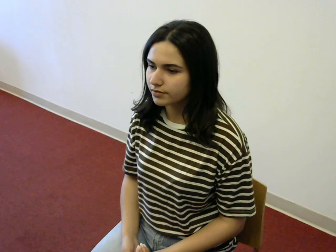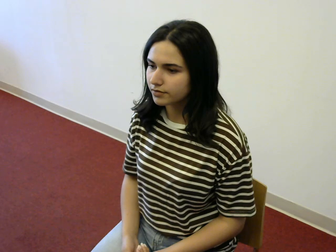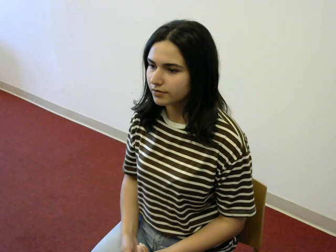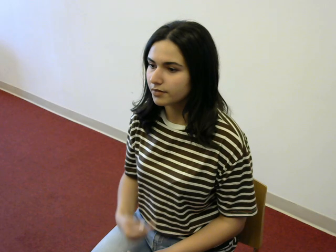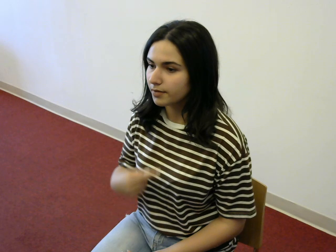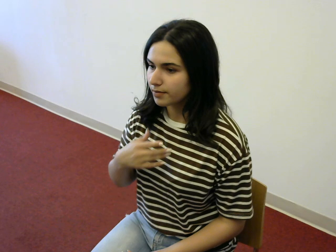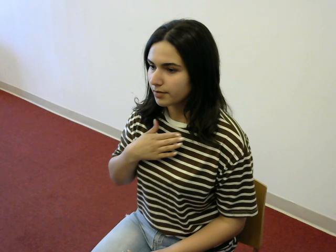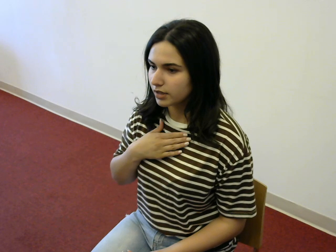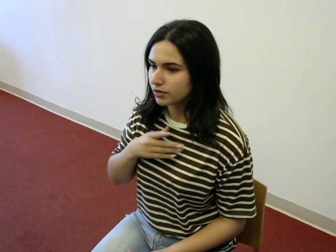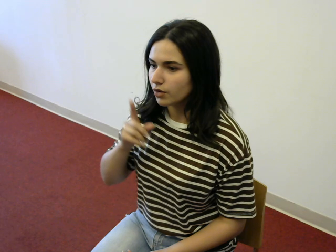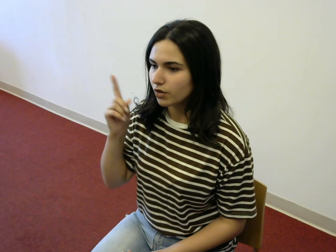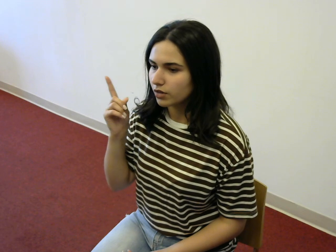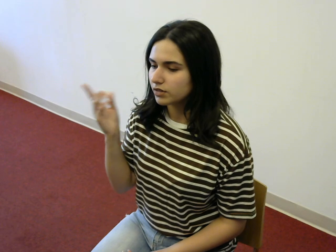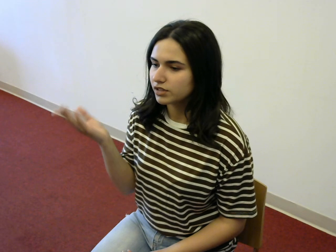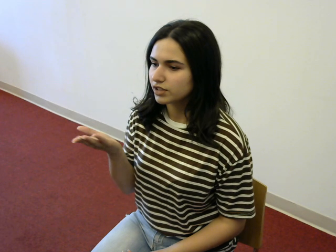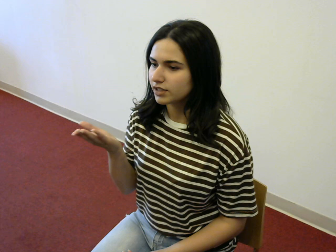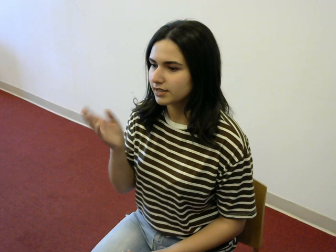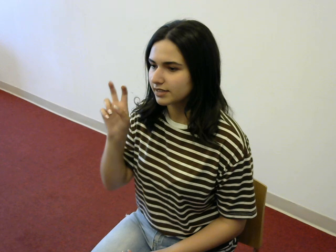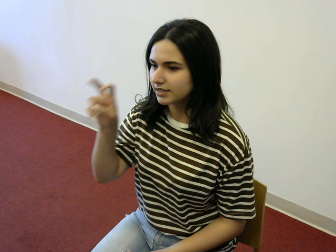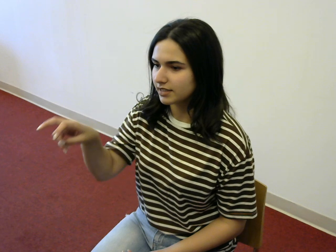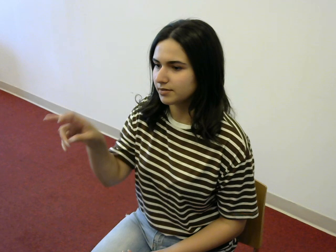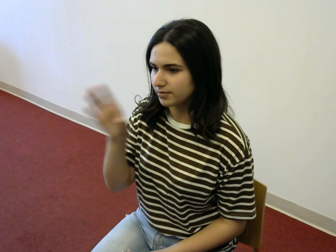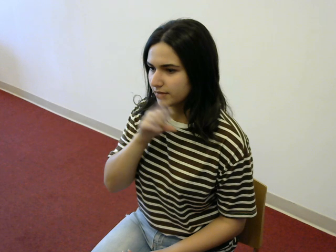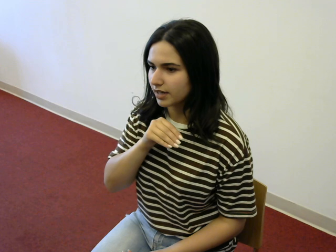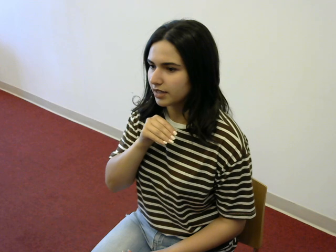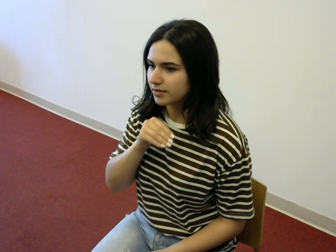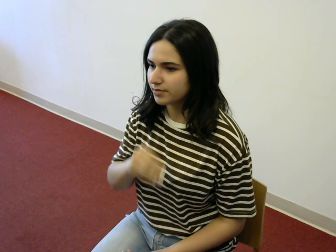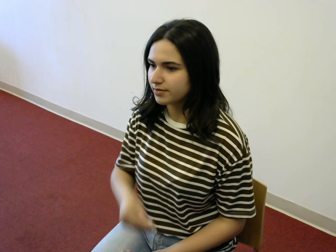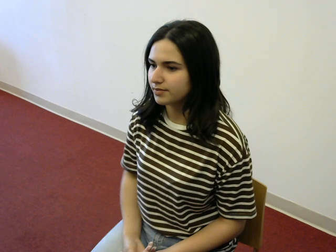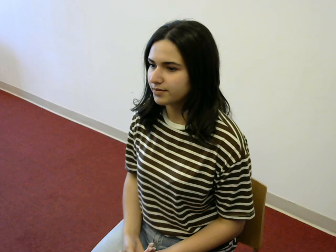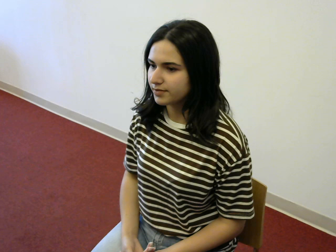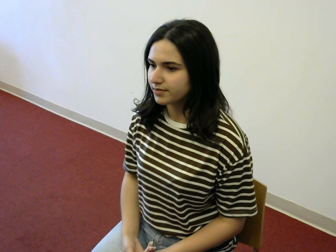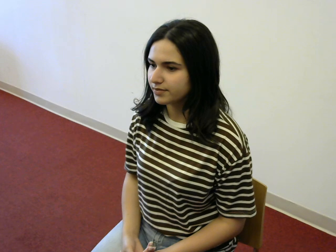Mən ora necə gedə bilərəm?